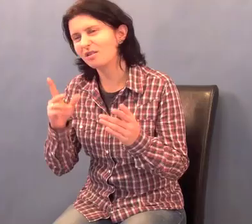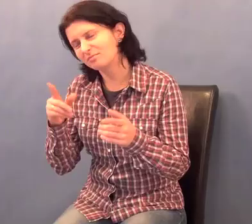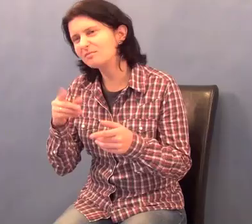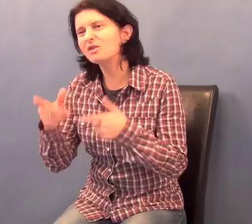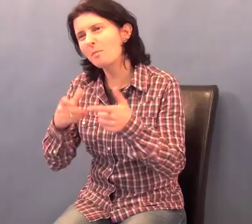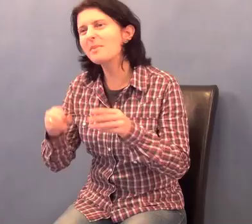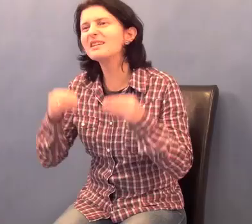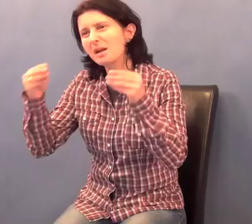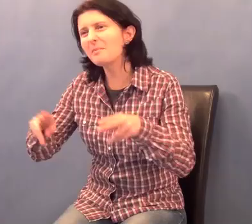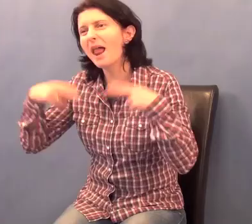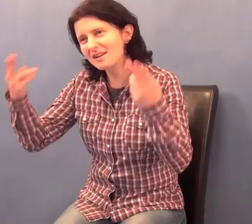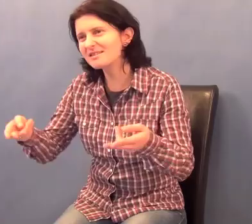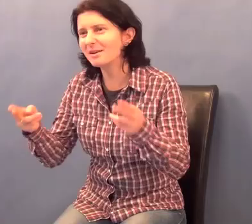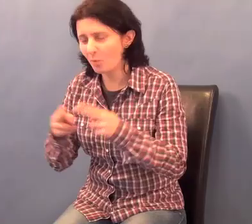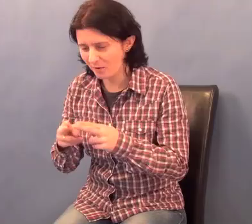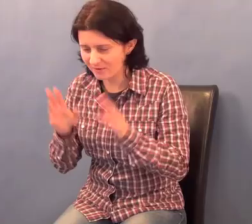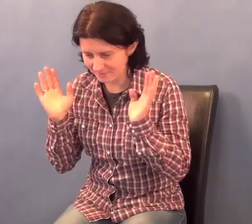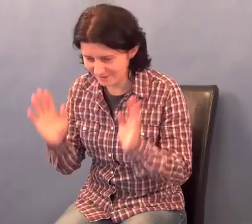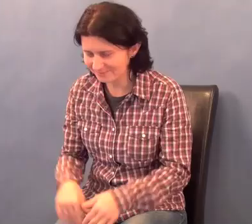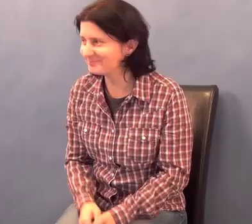Szkoda, to następnym razem się umówimy.